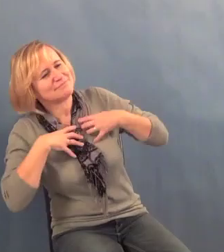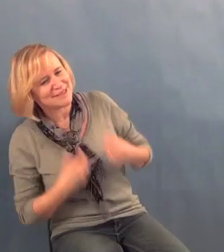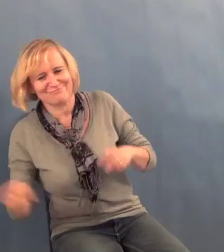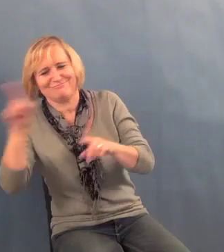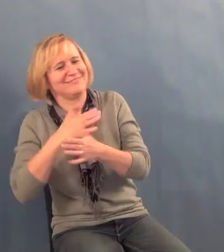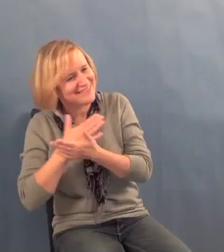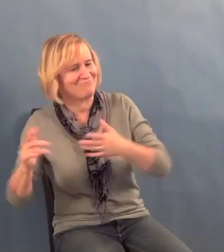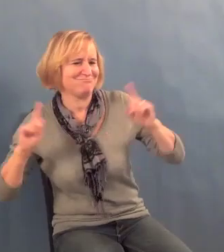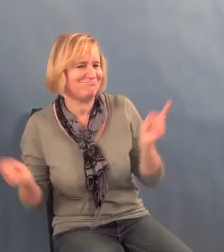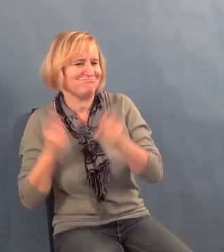Inni dalej imprezują.